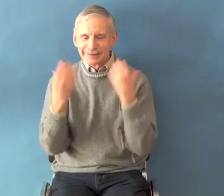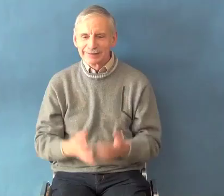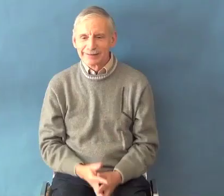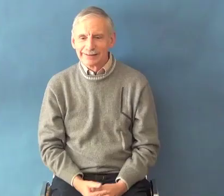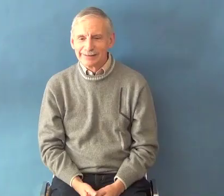Wyjaśnij mi.